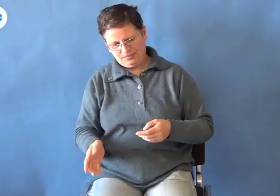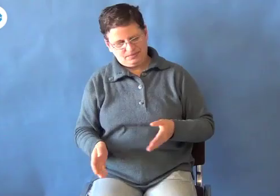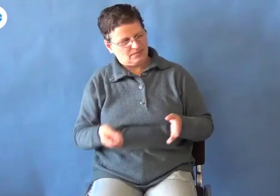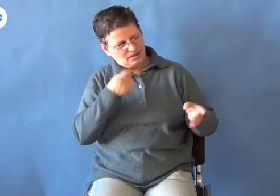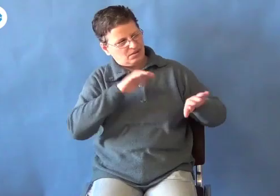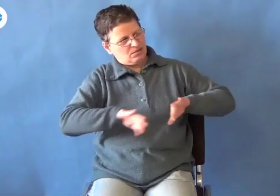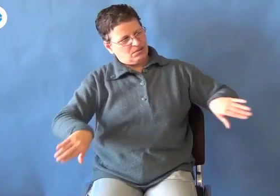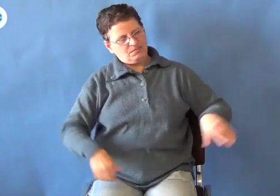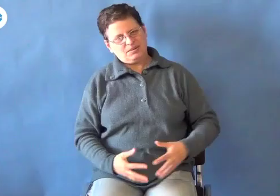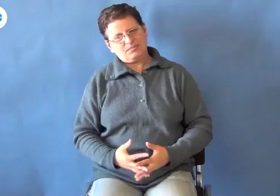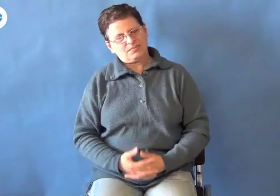Jeść powinno się osobno.